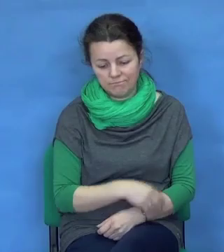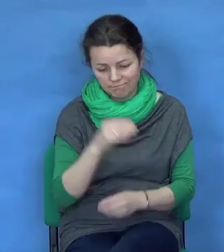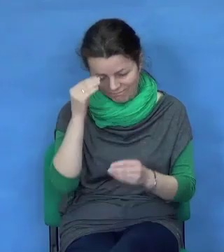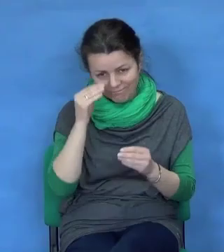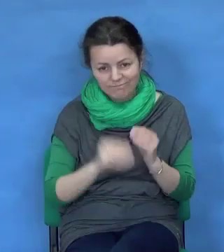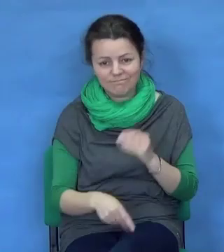Wymyślony.